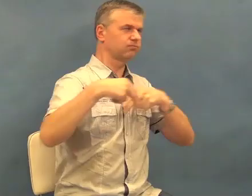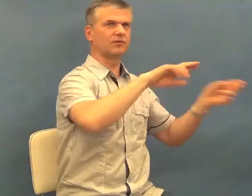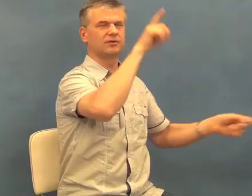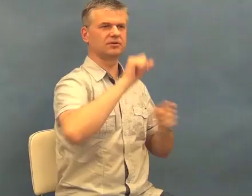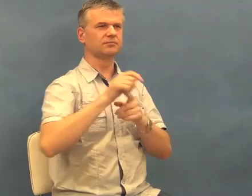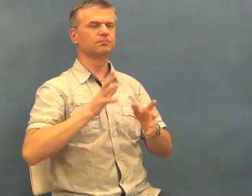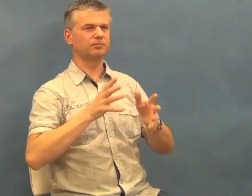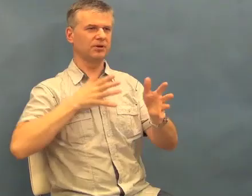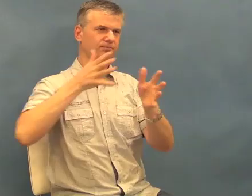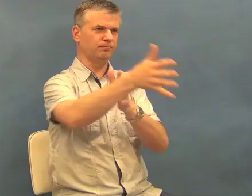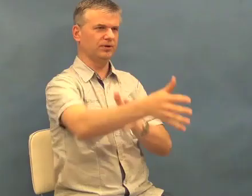Tam jest niebezpieczne promieniowanie.